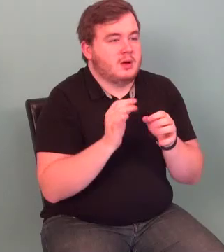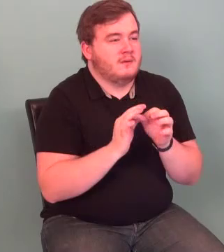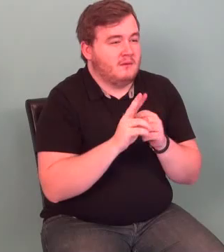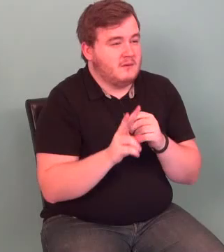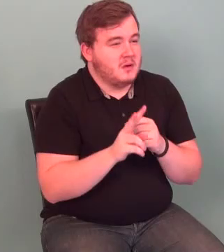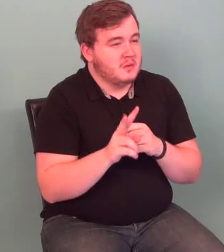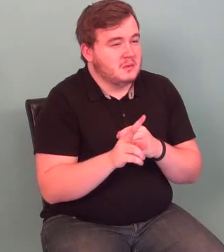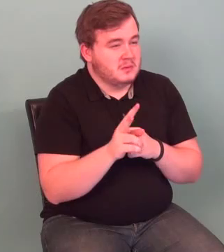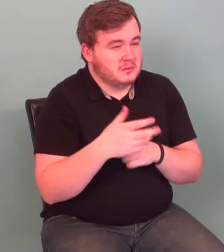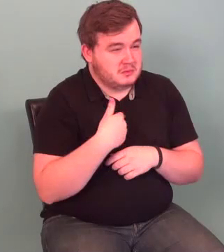Mniej więcej dwie godziny.